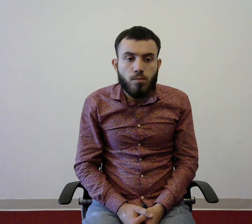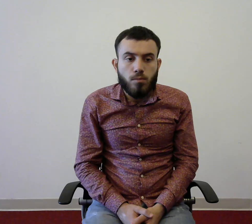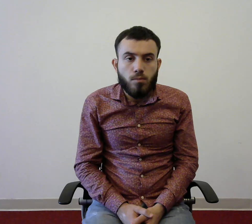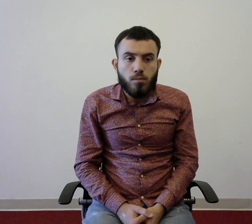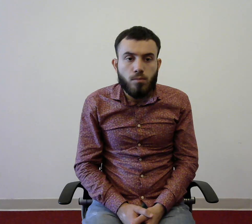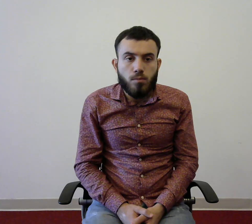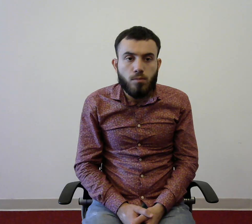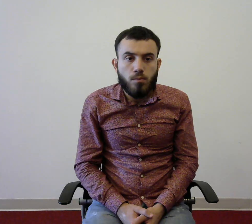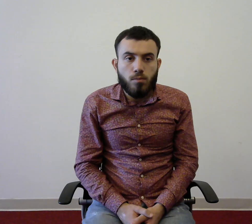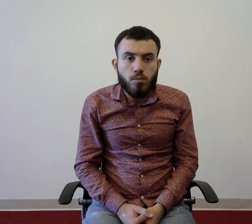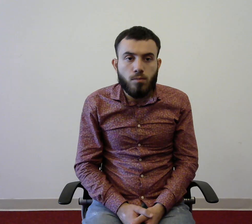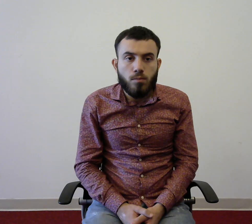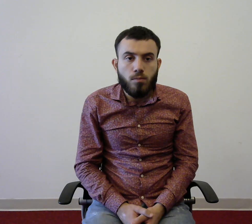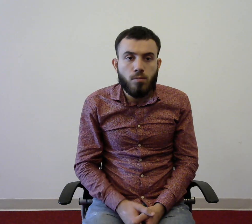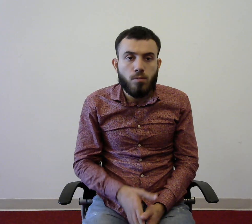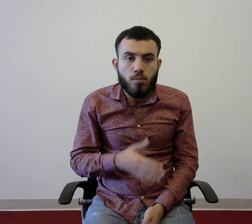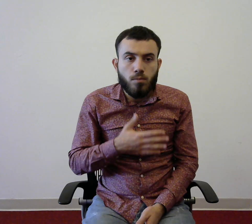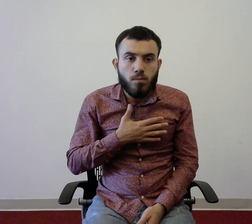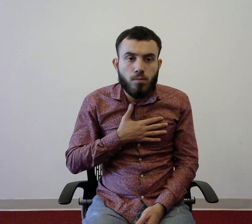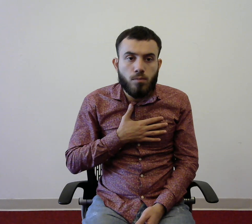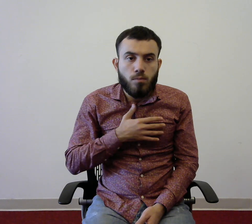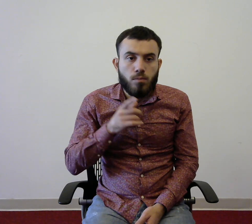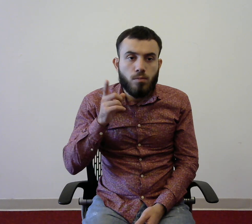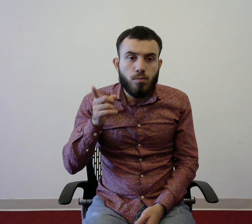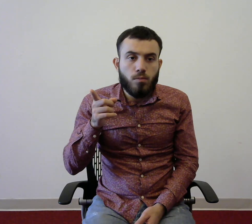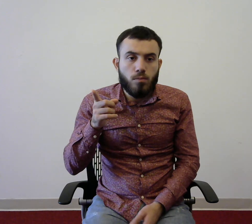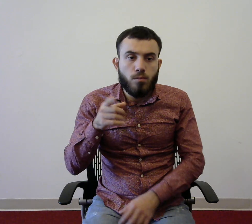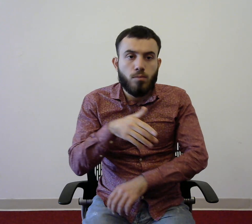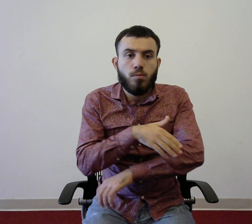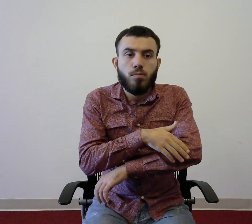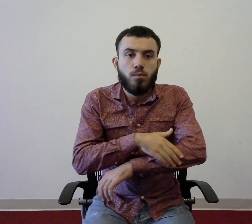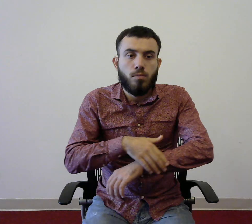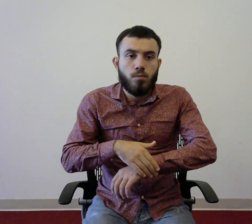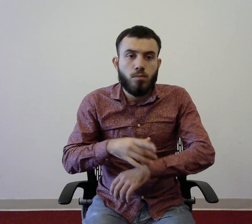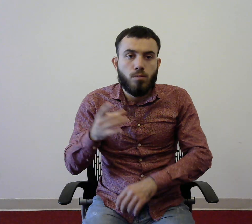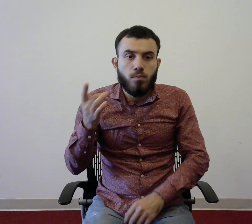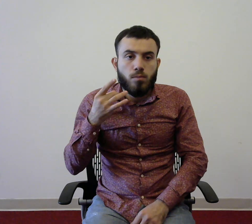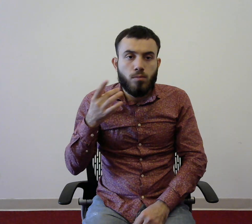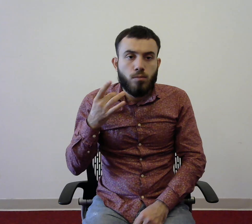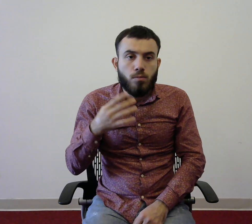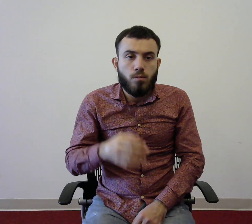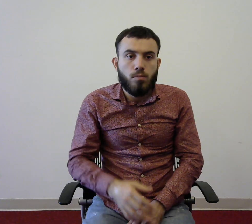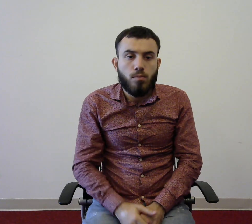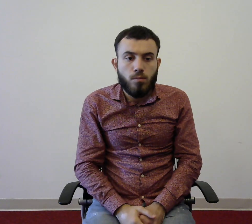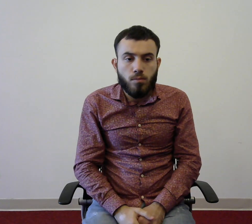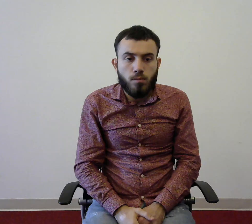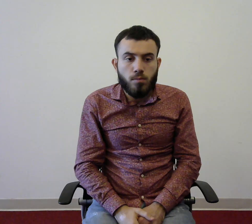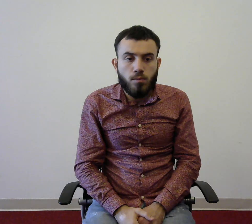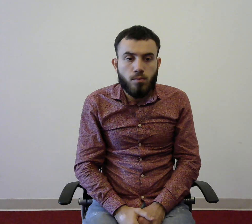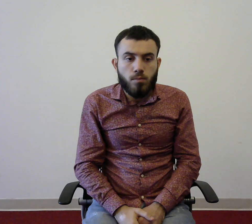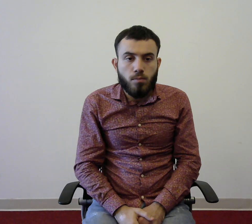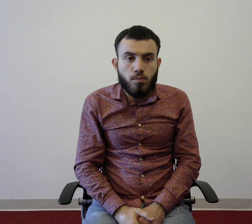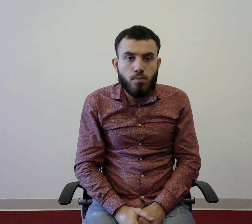Mənə oranın ünvanını deyin